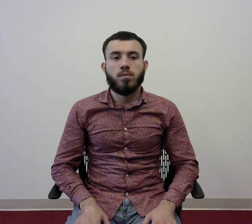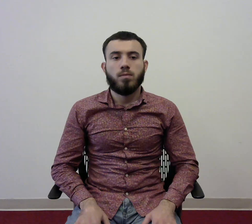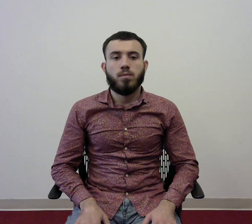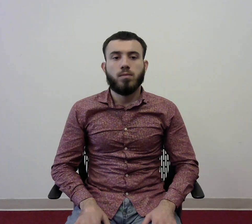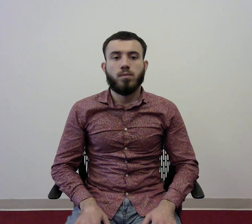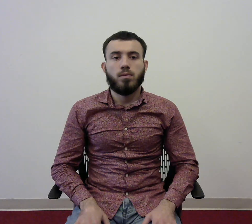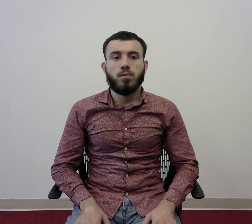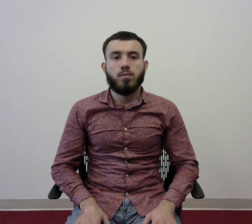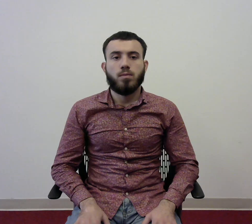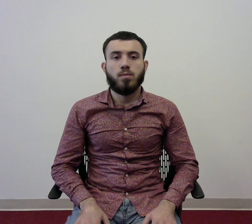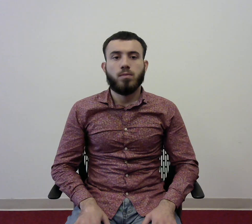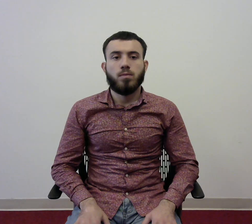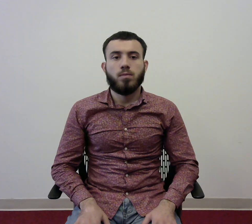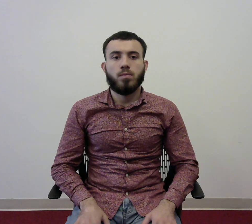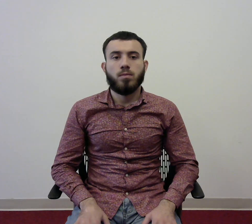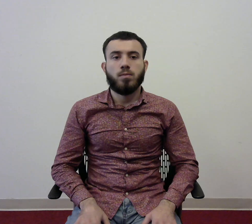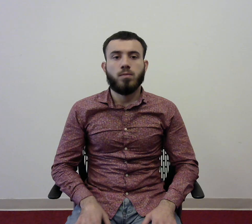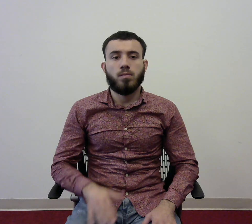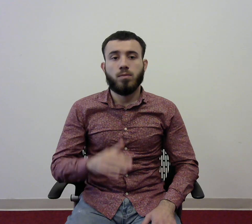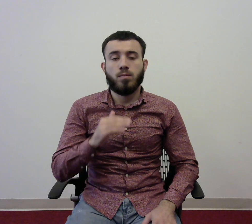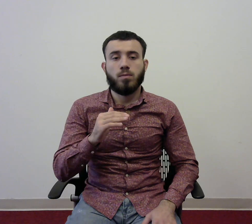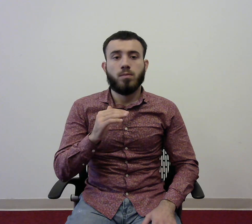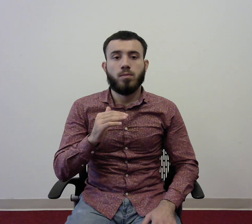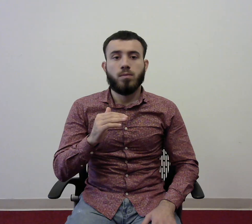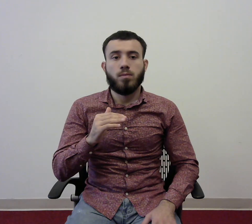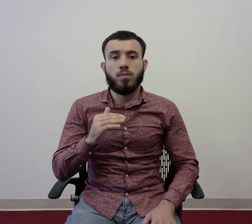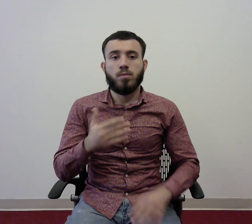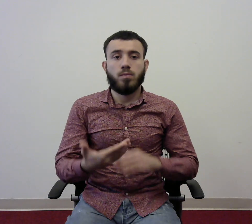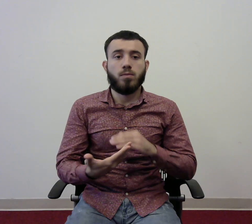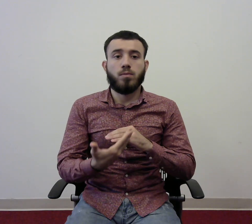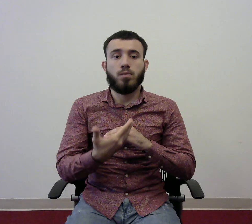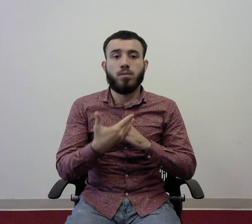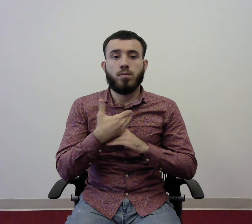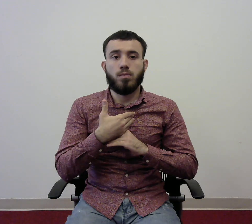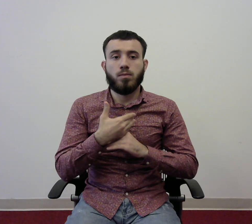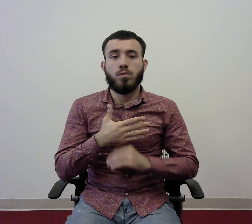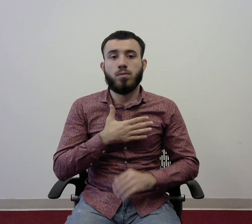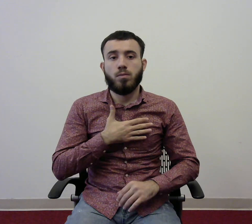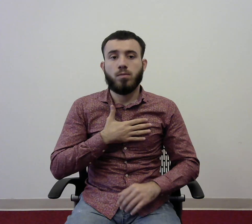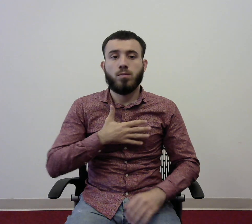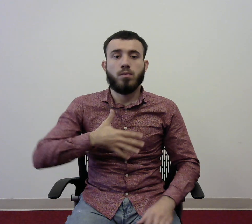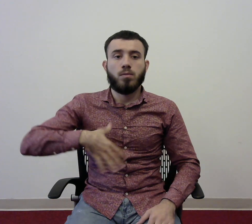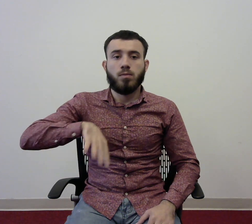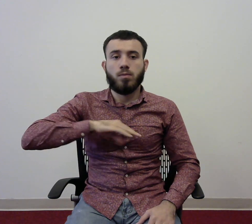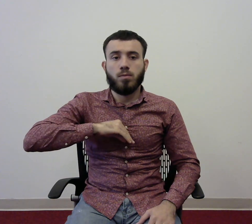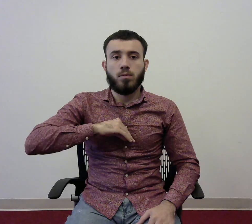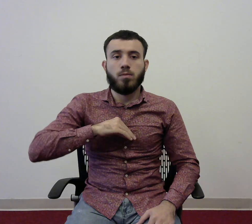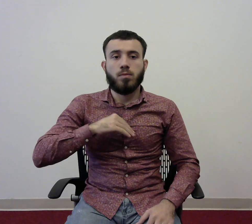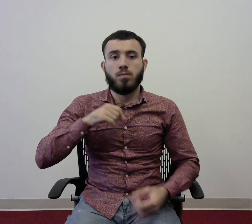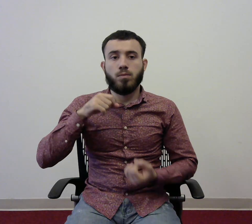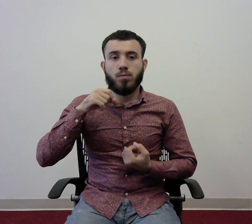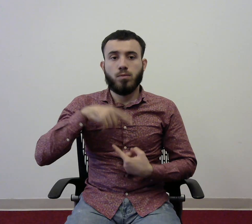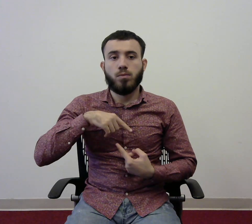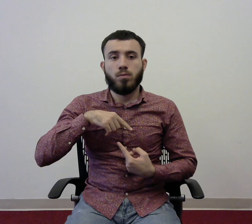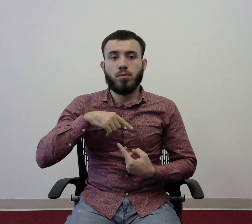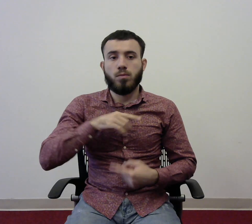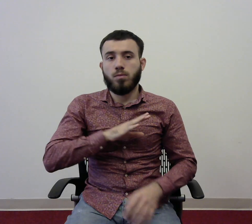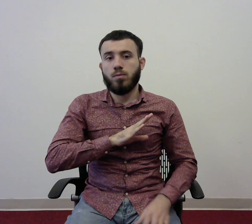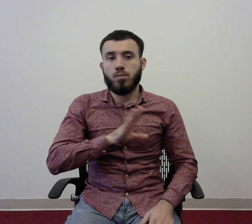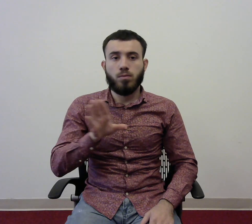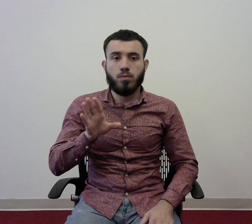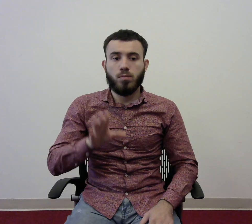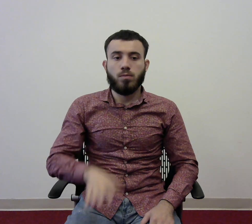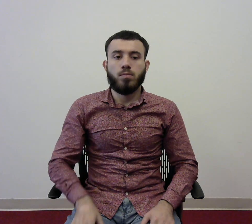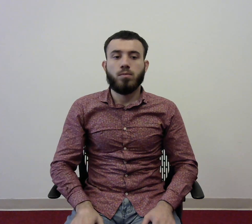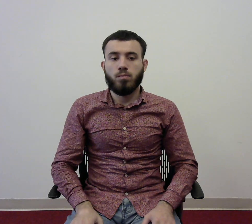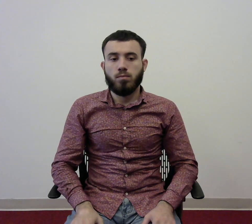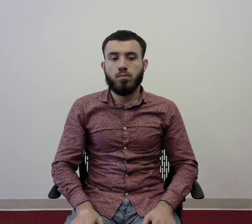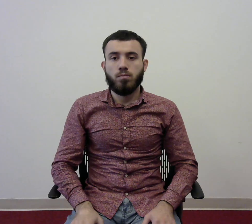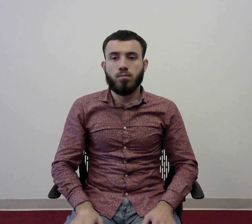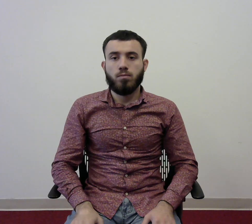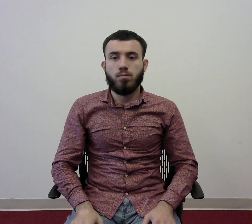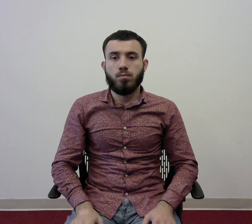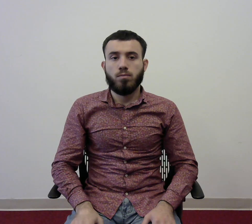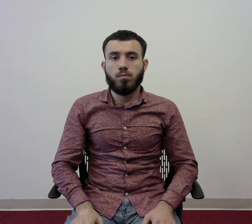Sizin müraciətiniz bizə uyğun deyildir